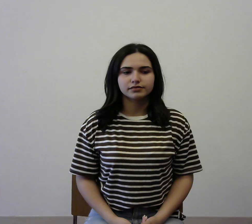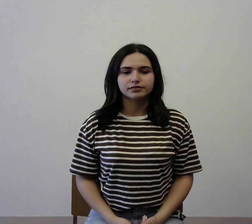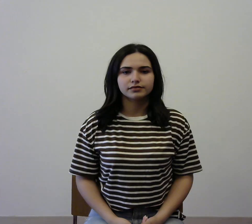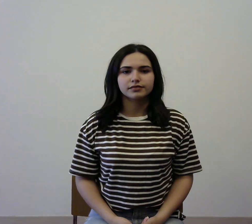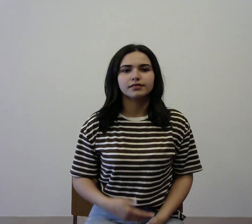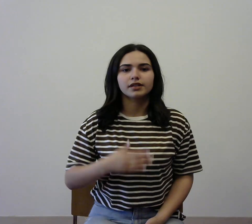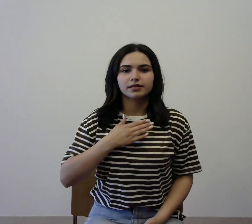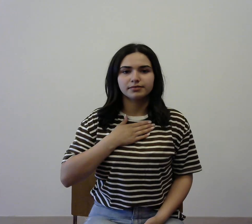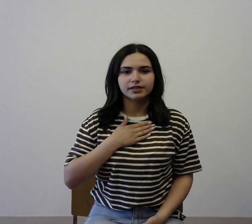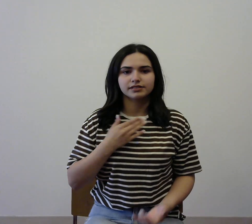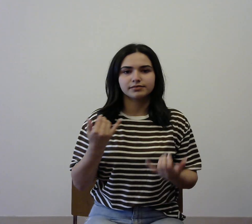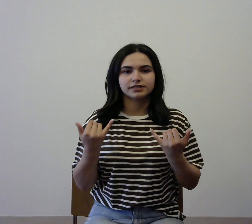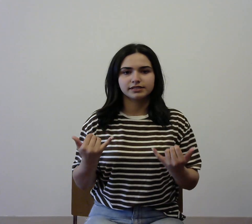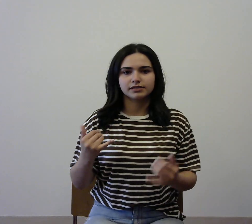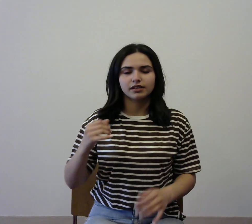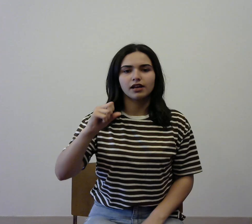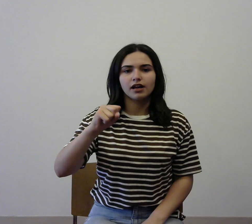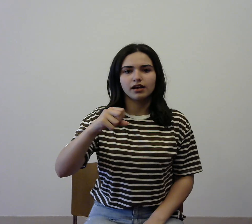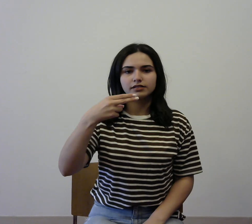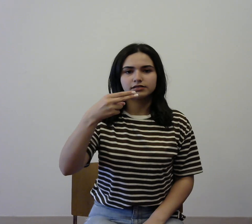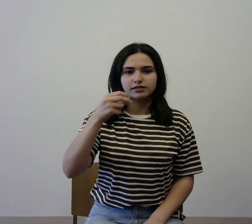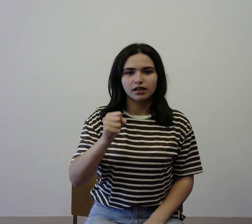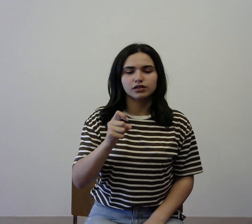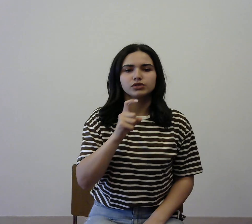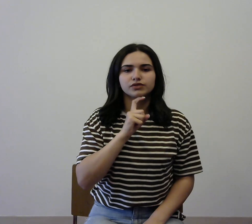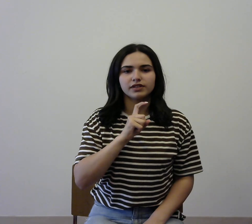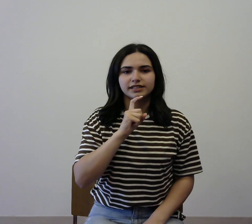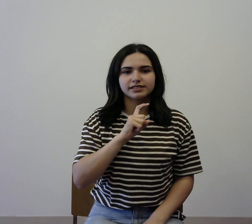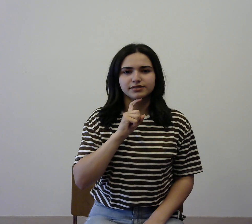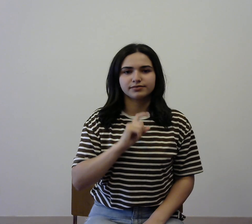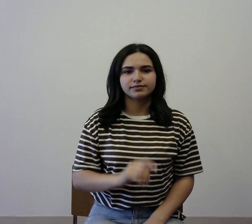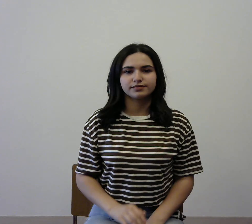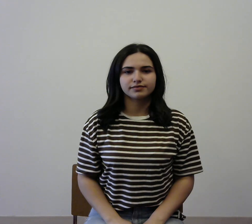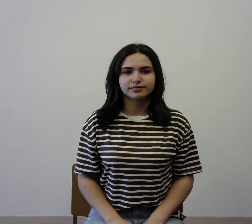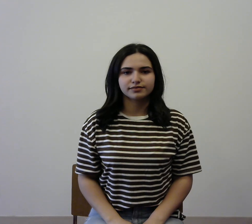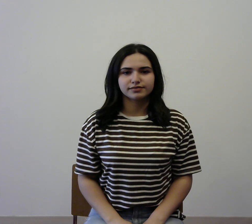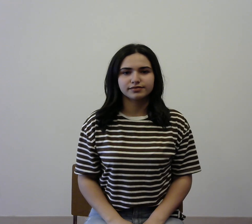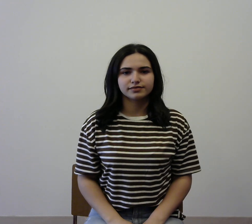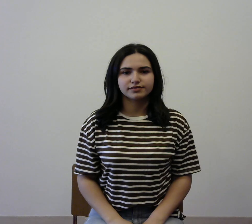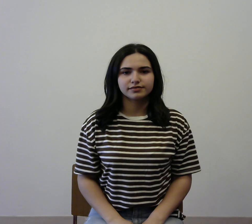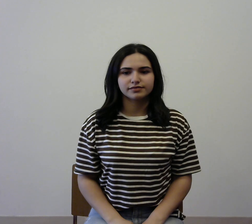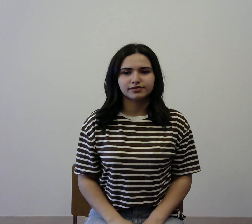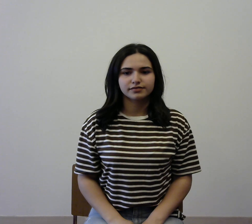Mən indi ADA universitetindəyəm